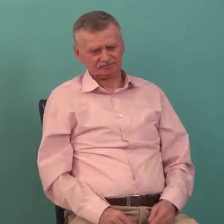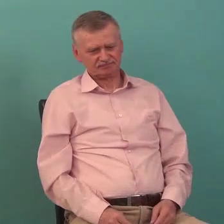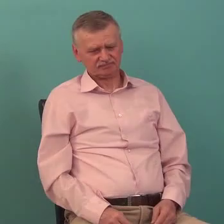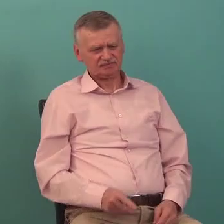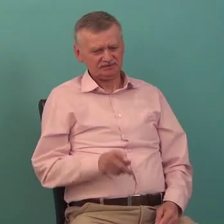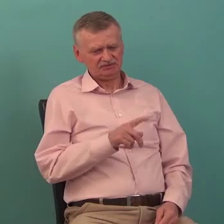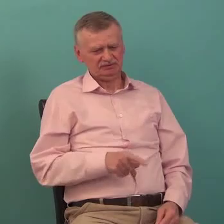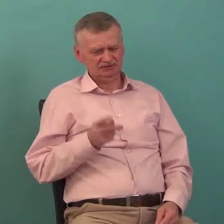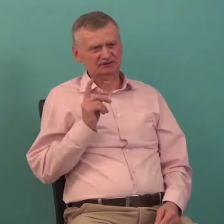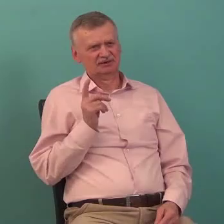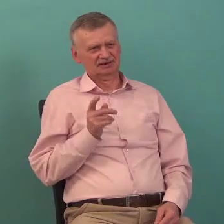Okrągły znak zakazu.